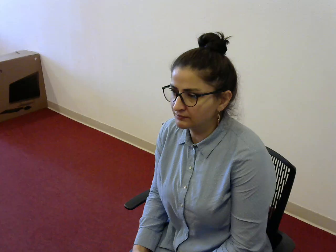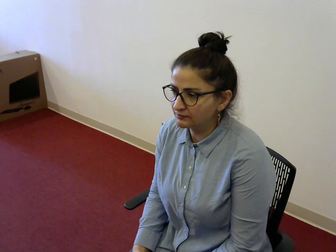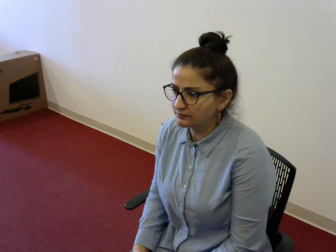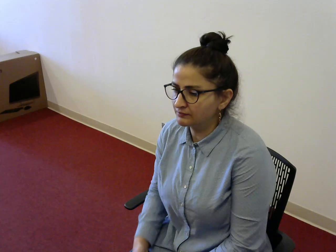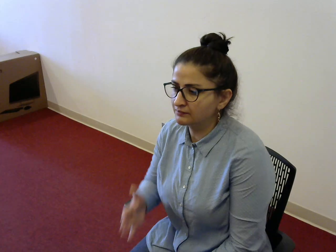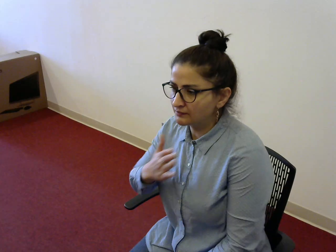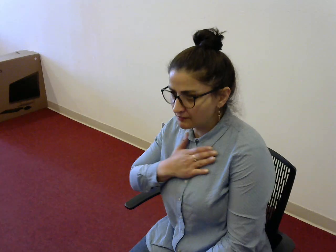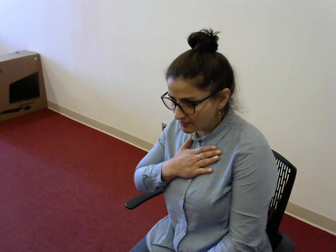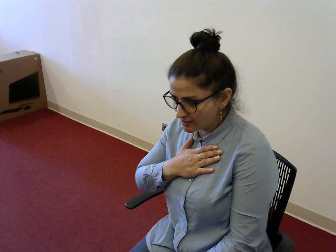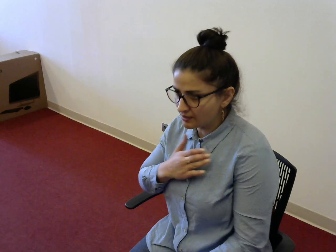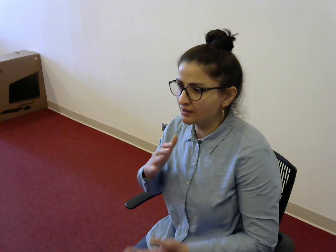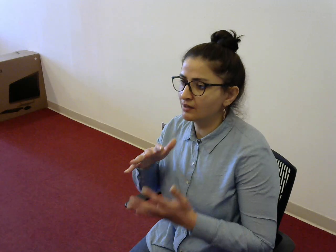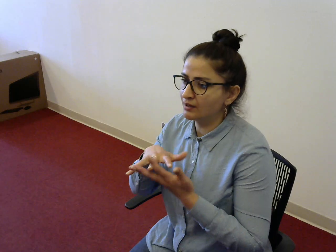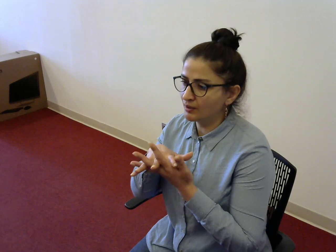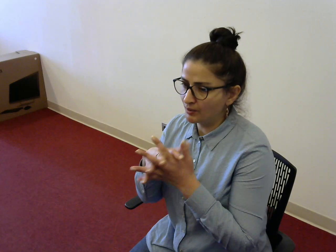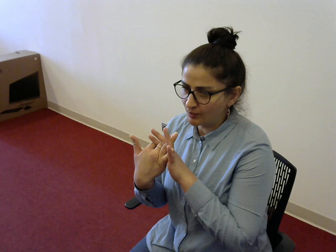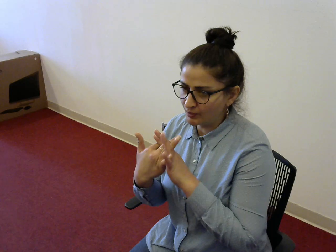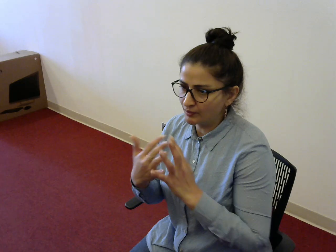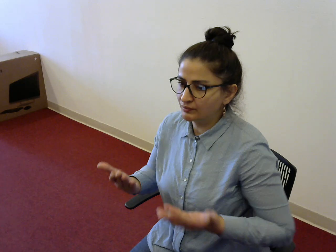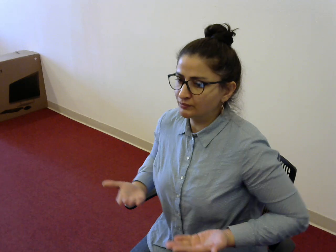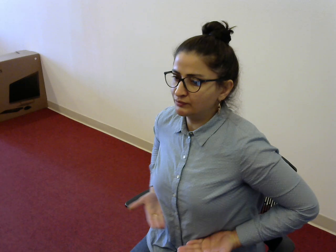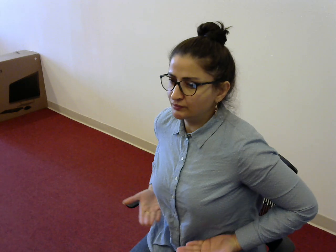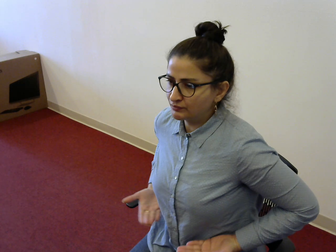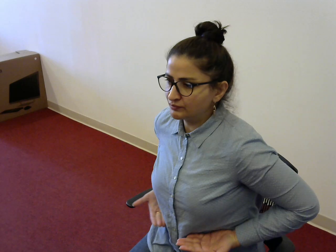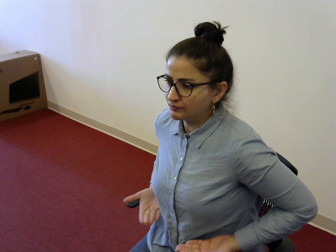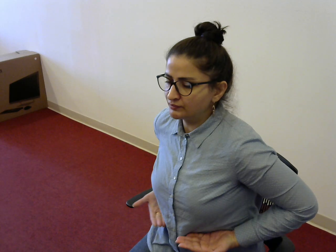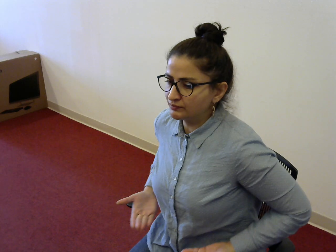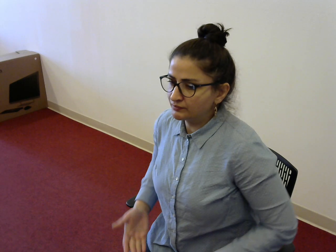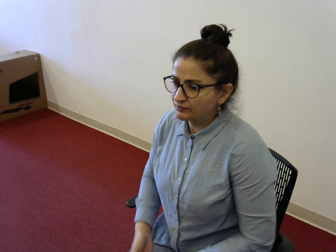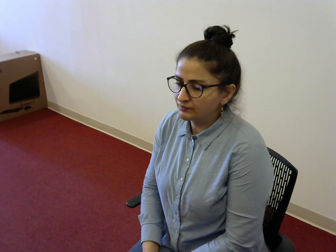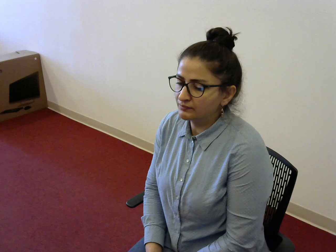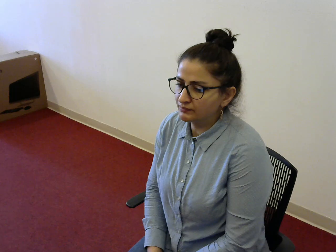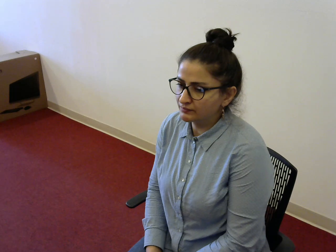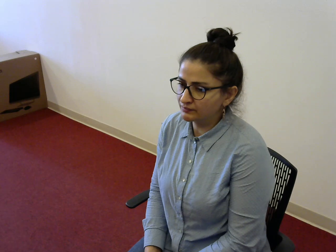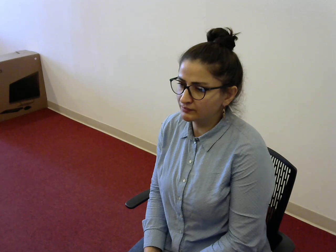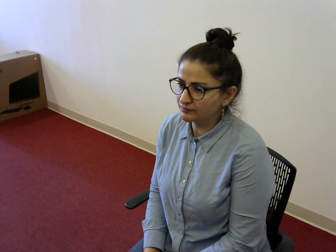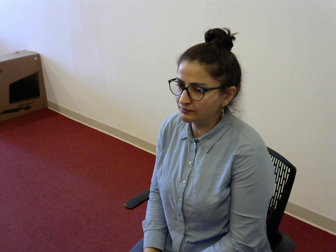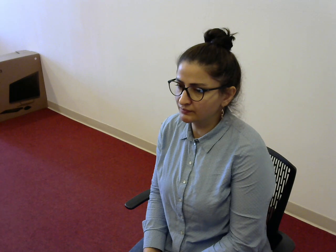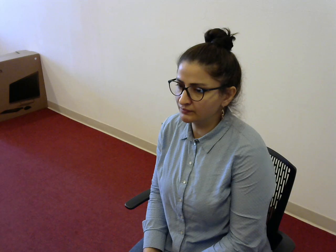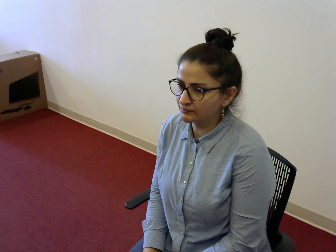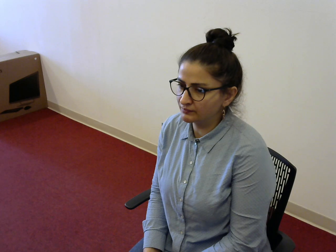Mən rayonda yaşayıram